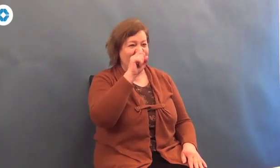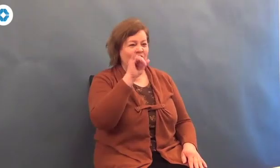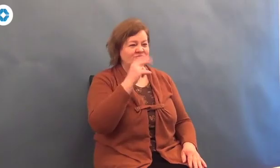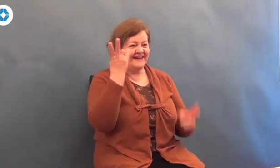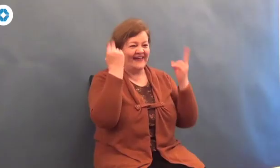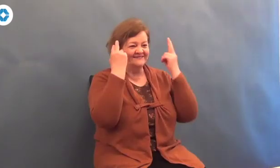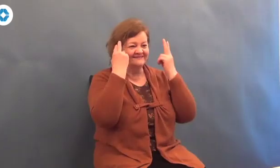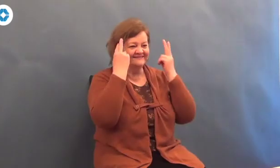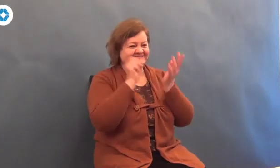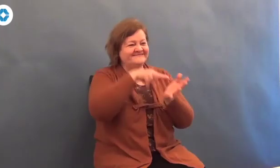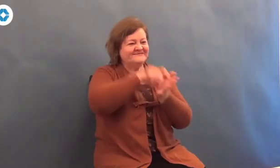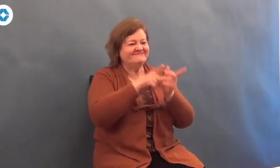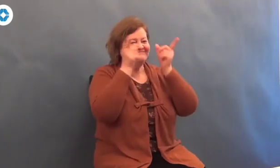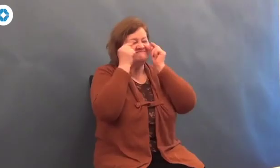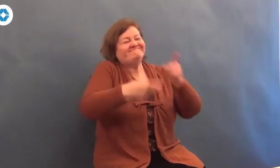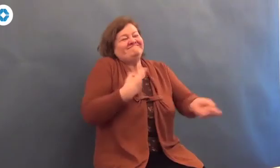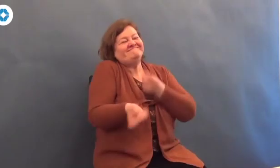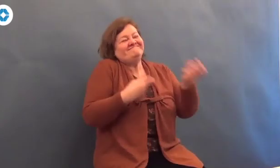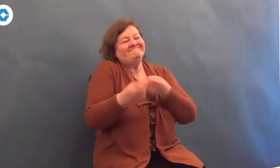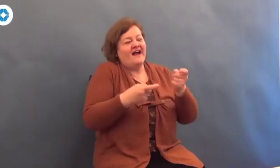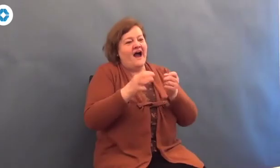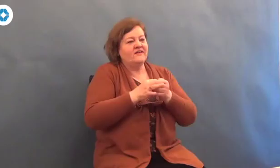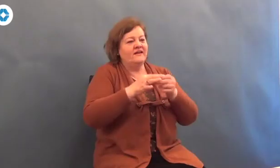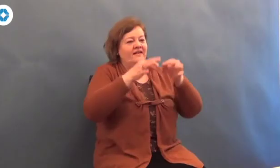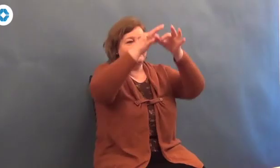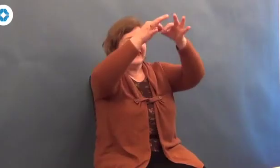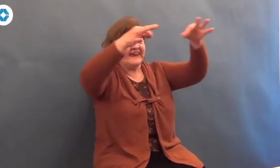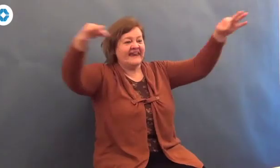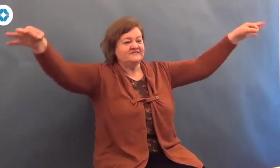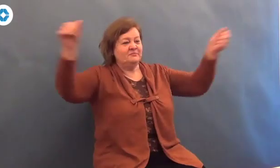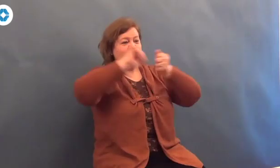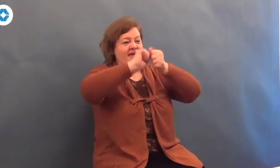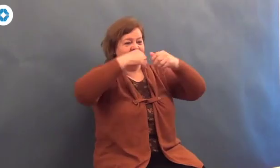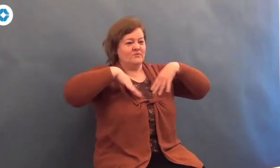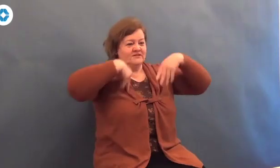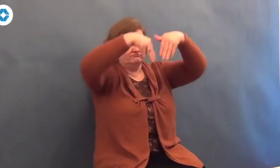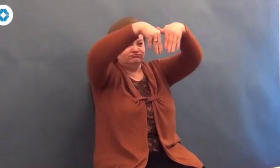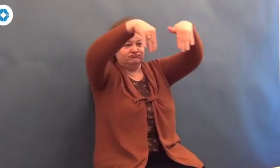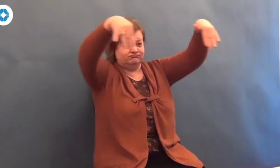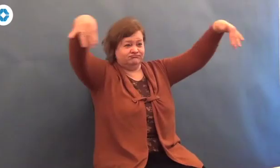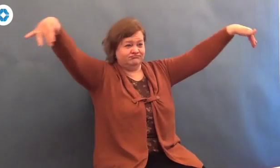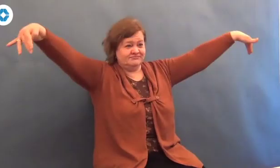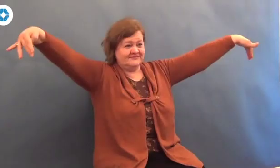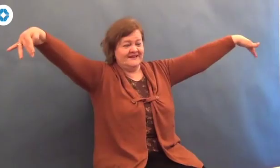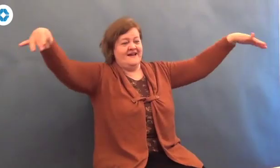Zając skacze z zamkniętymi oczami, skacze sobie, a tam dalej na sznurku wisi pranie.